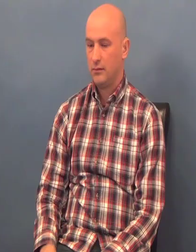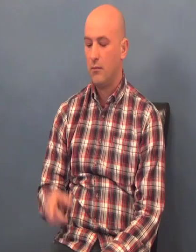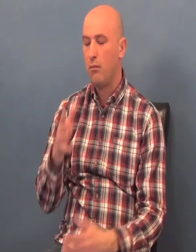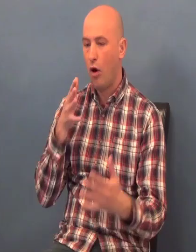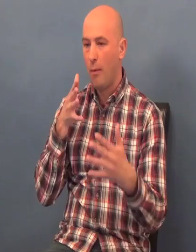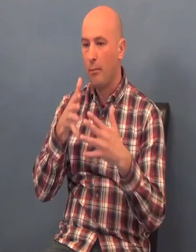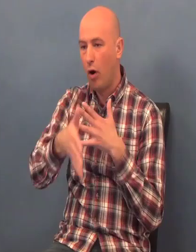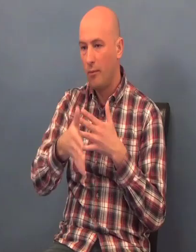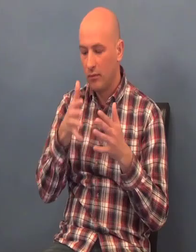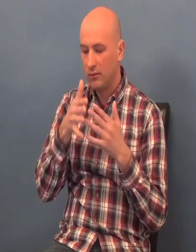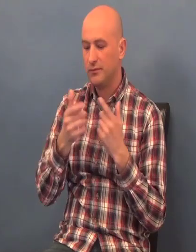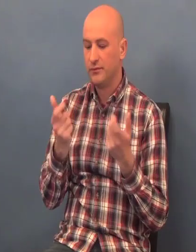To promieniowanie, promieniowanie.